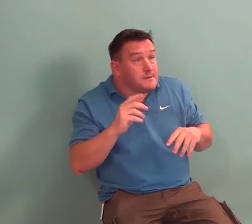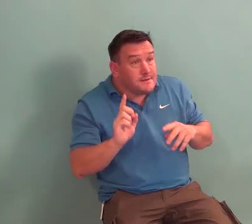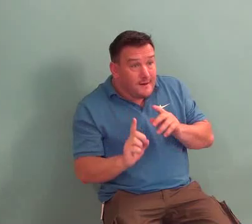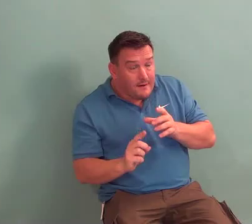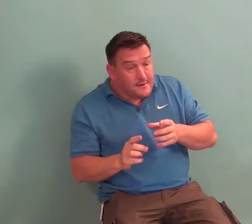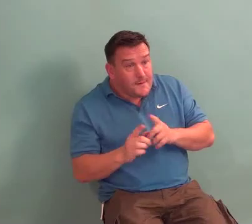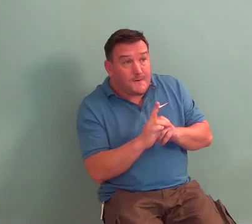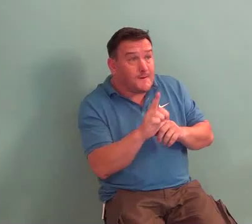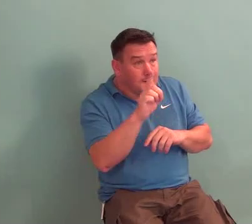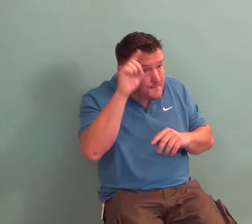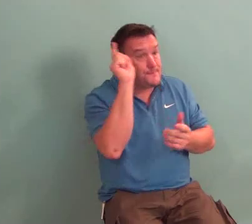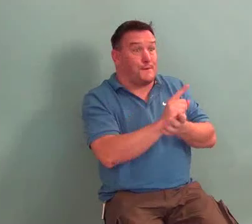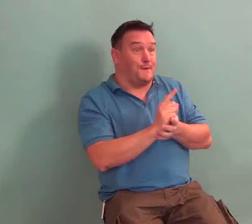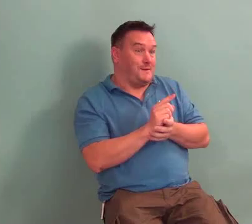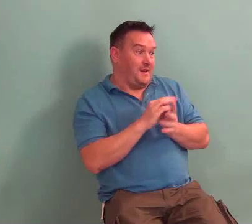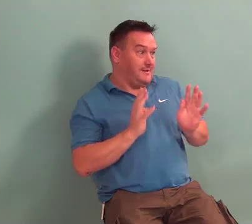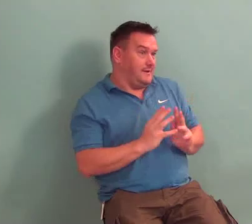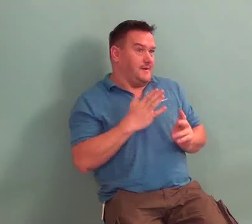Wchodzi na górę, udało mu się dojść do klatki.